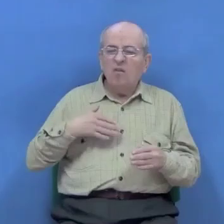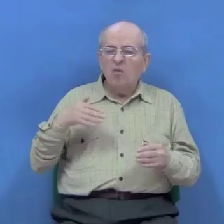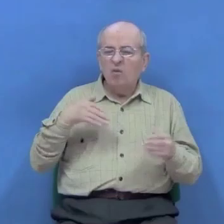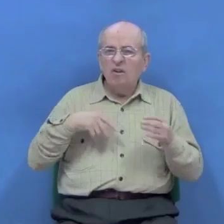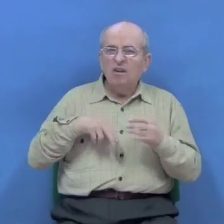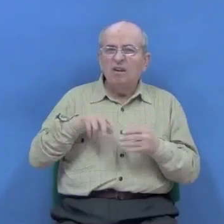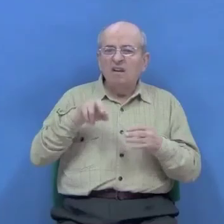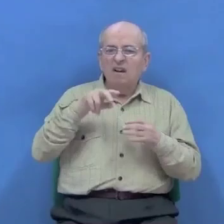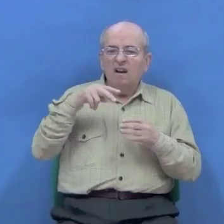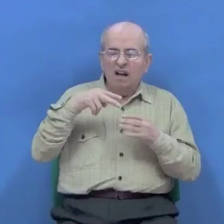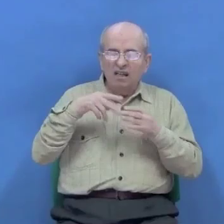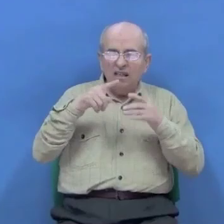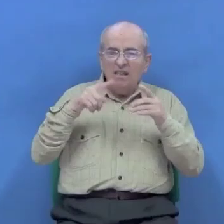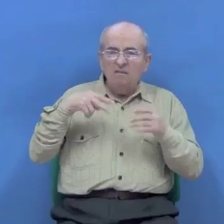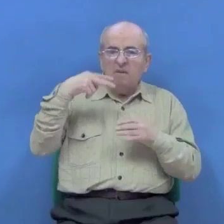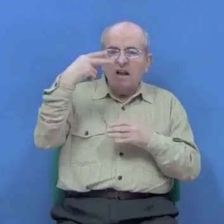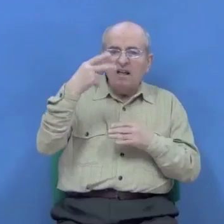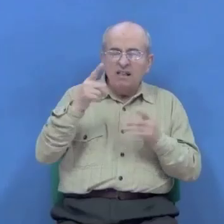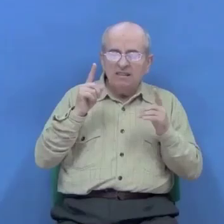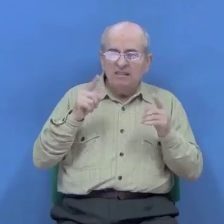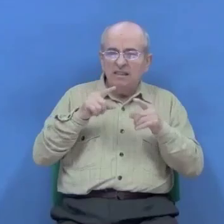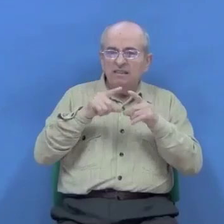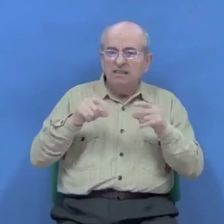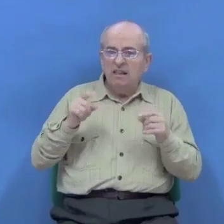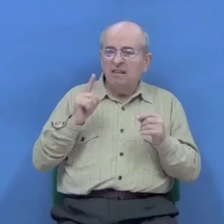Znak trójkątny, ostrzegawczy w górach "Uwaga, grozi upadkiem".